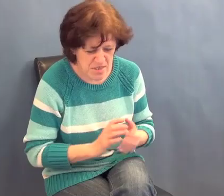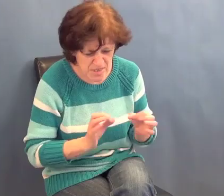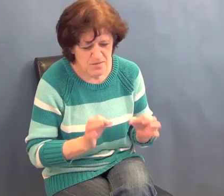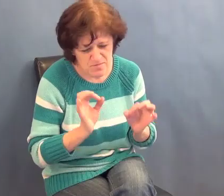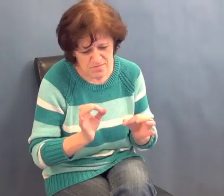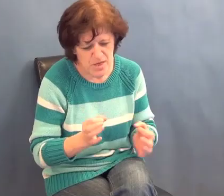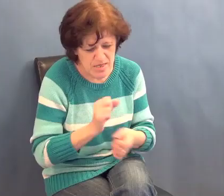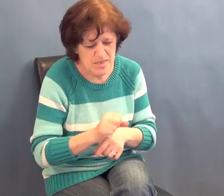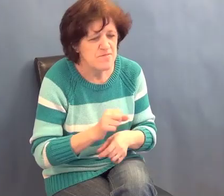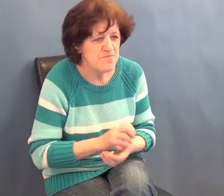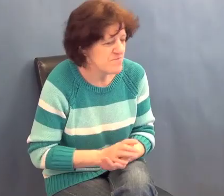Dobrze jest.